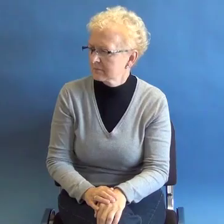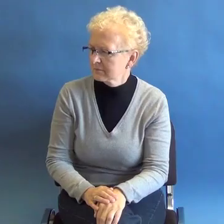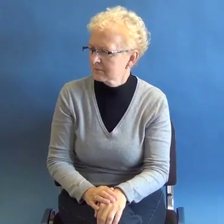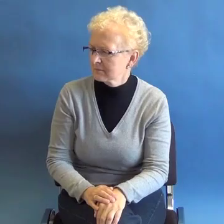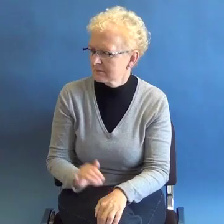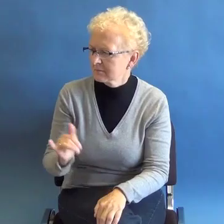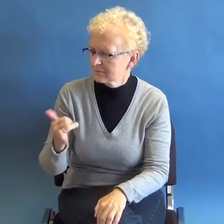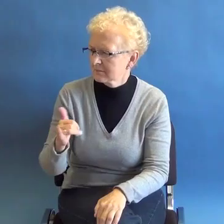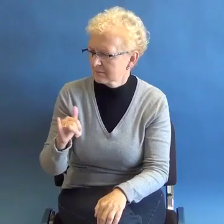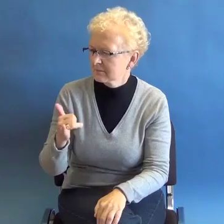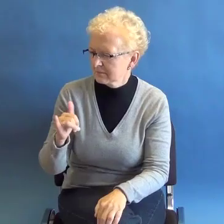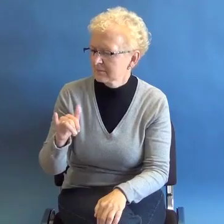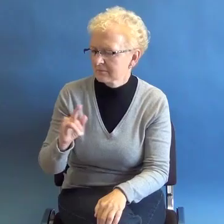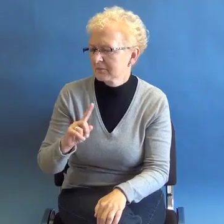Tak, nie wolno.